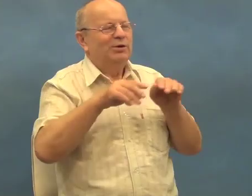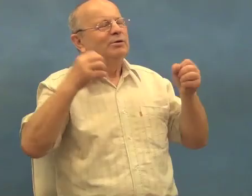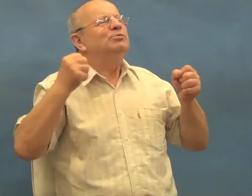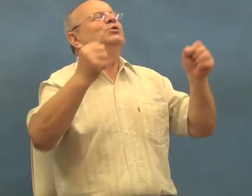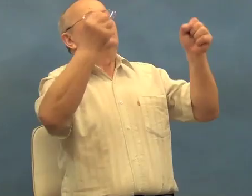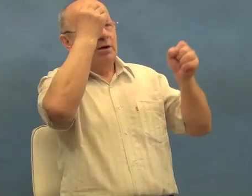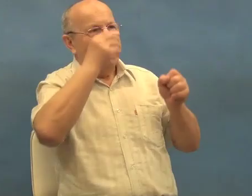Kot zobaczył go.